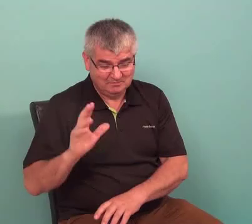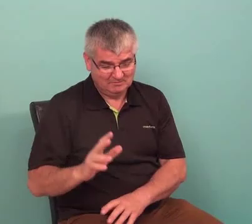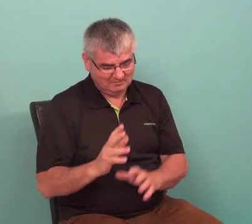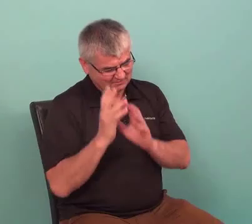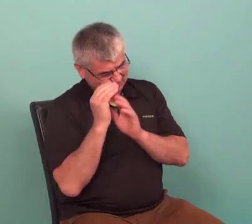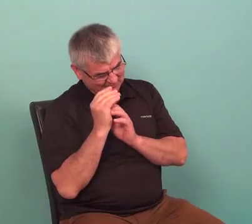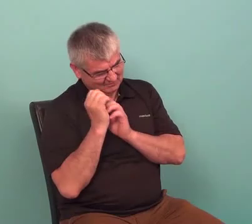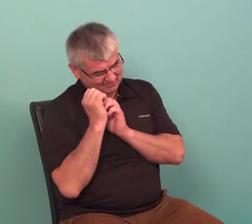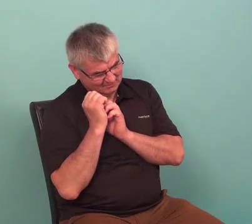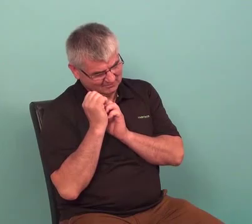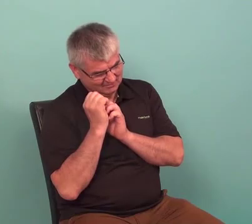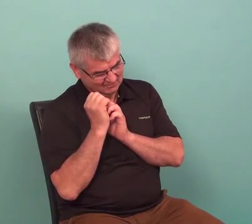Wraca spać.